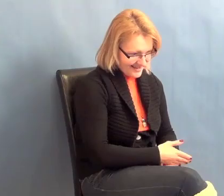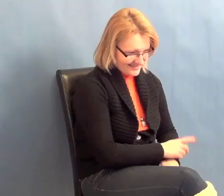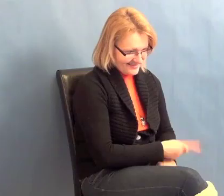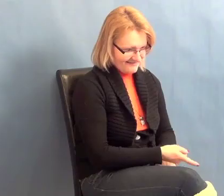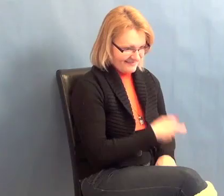Tu chodzi o chuliganów?